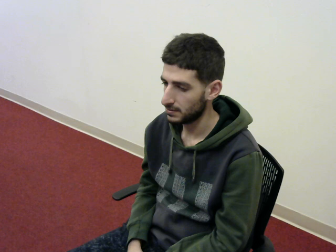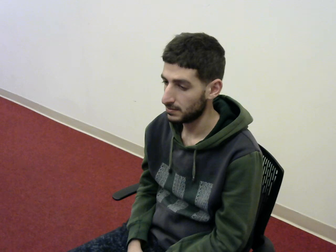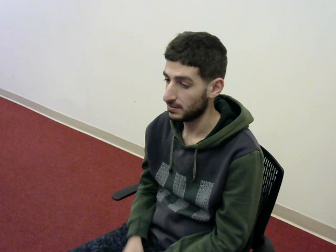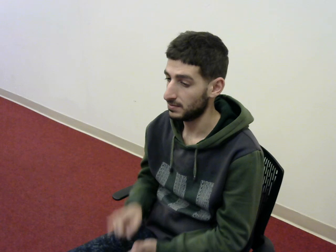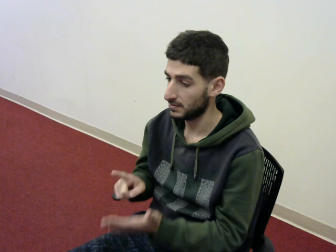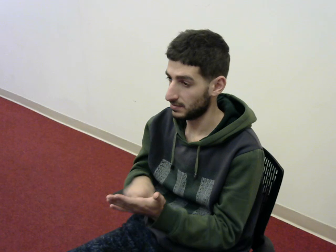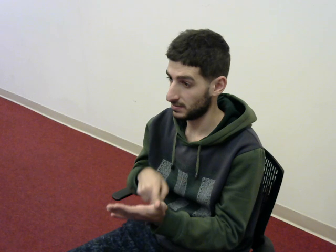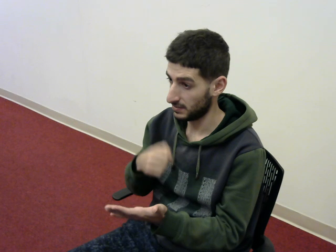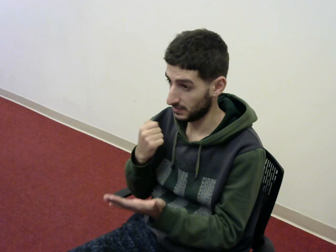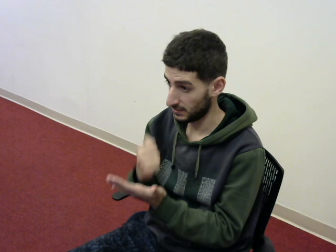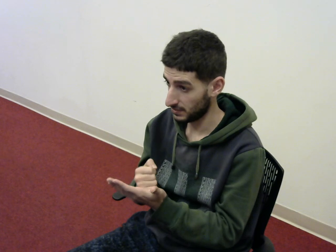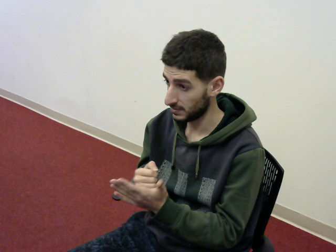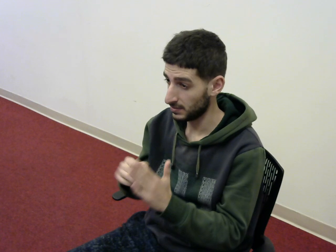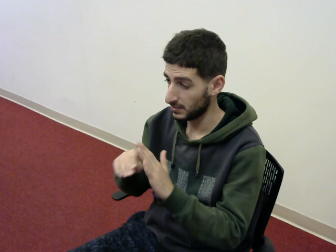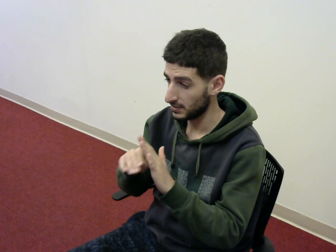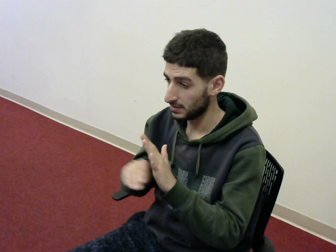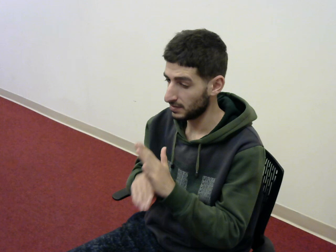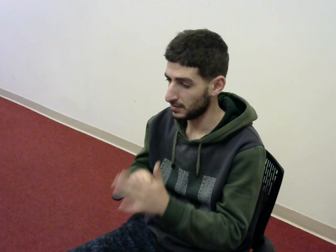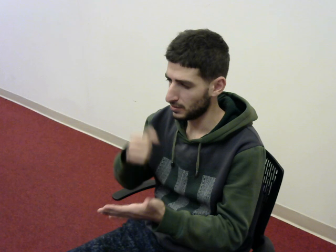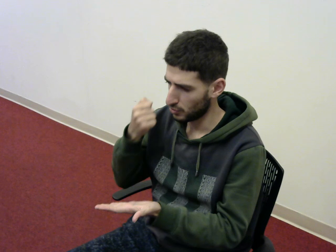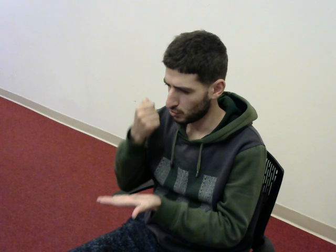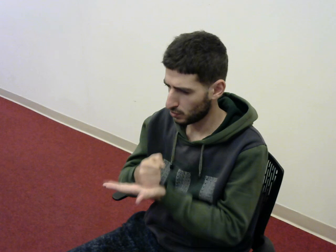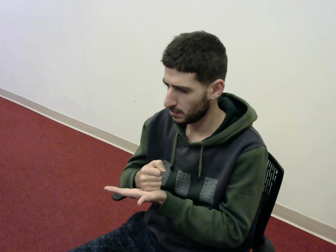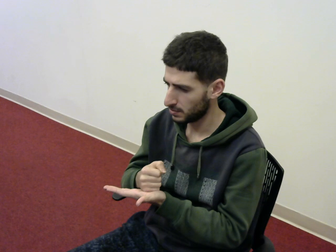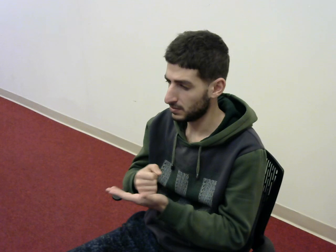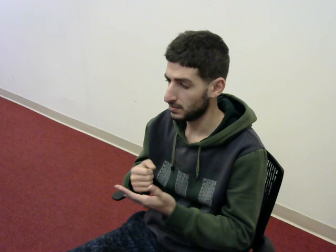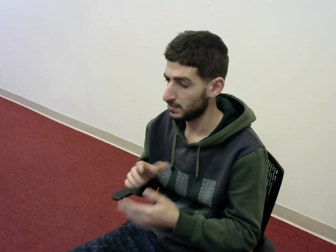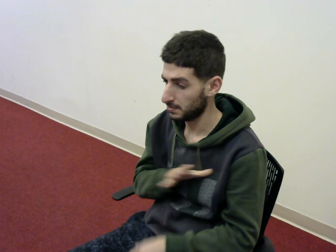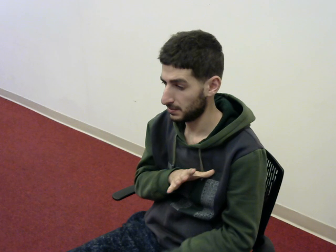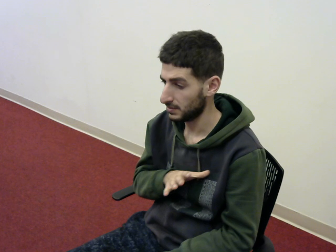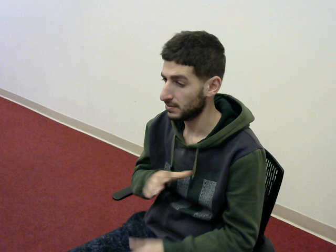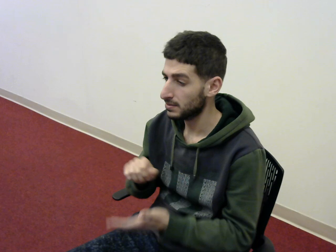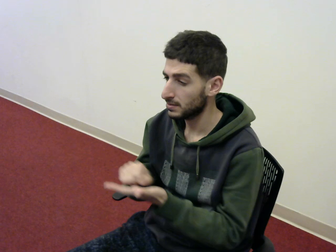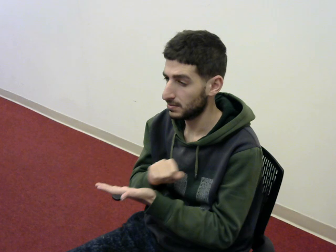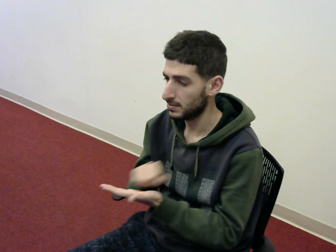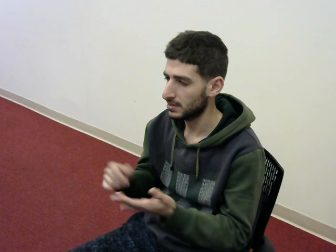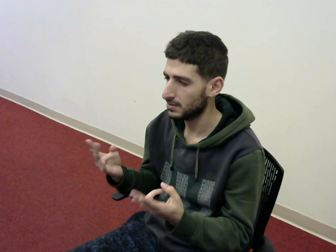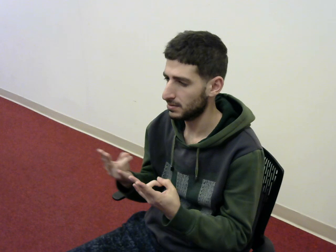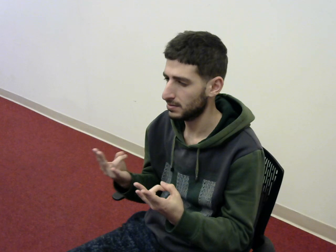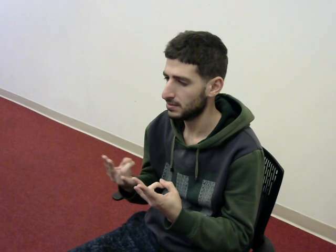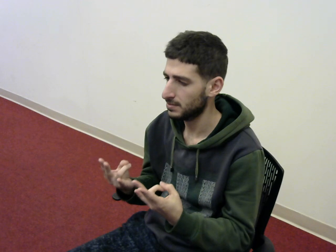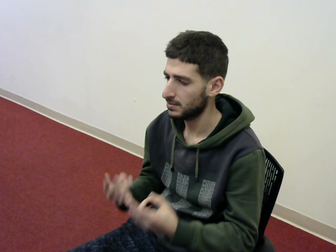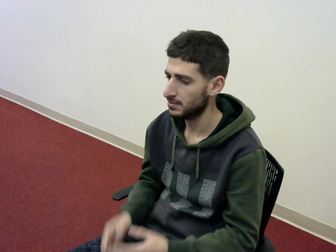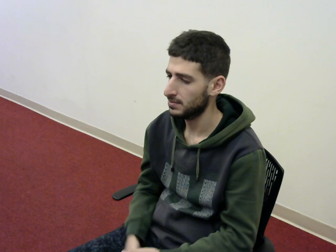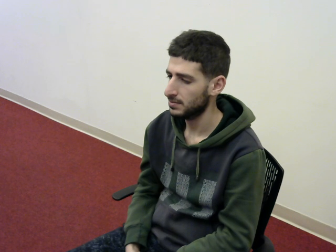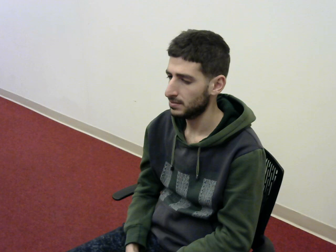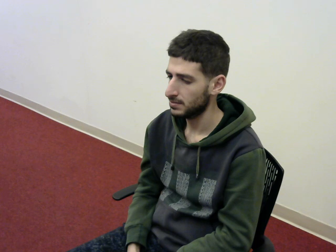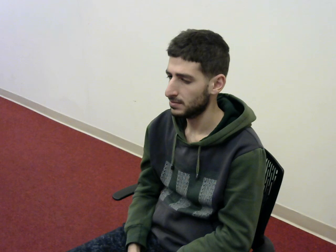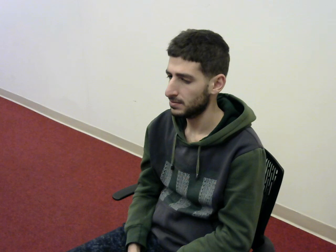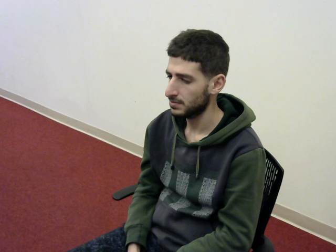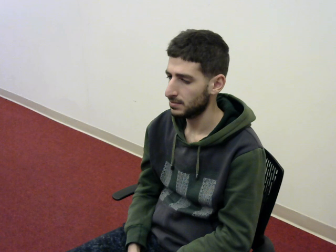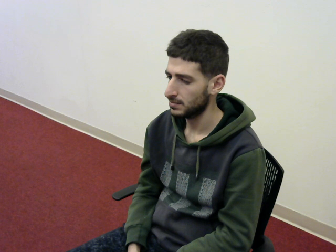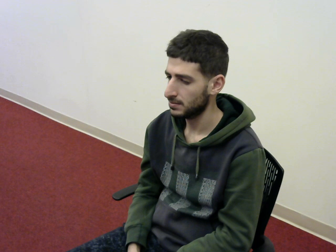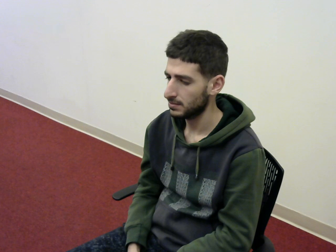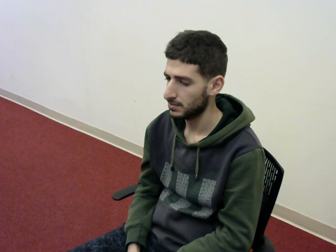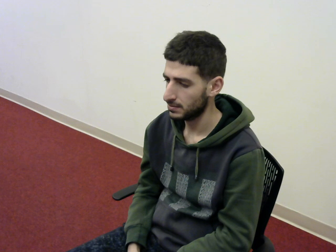Notarial qaydada təsdiq olunmuş sənədlər lazımdır